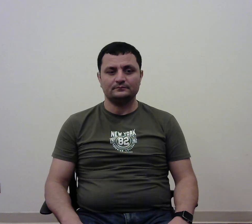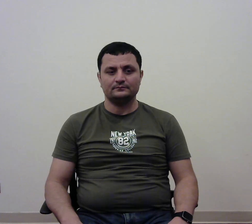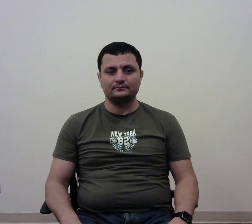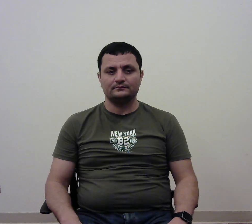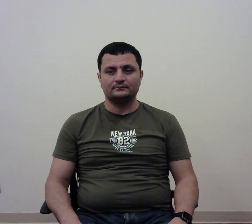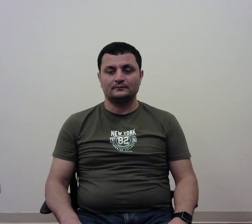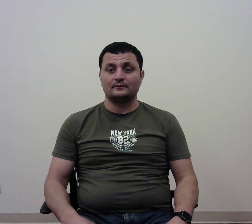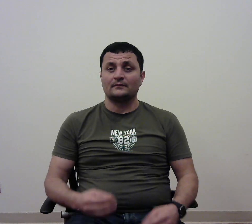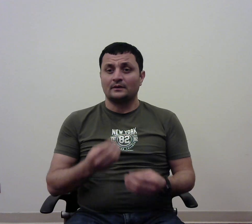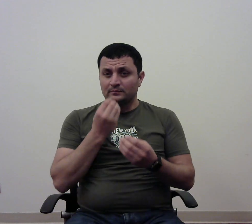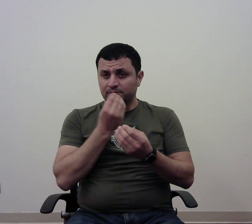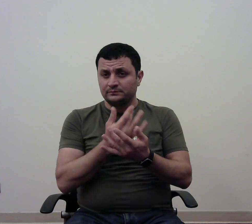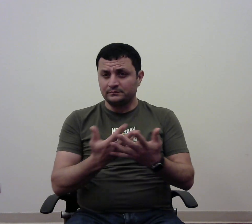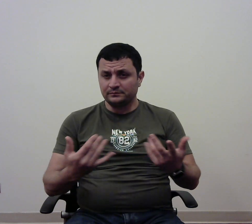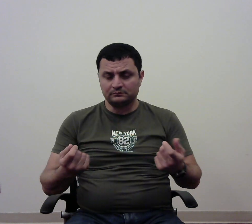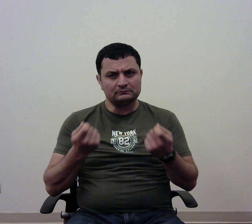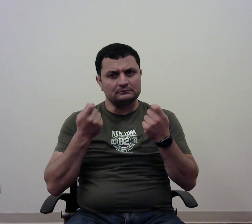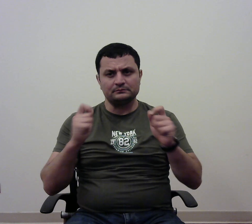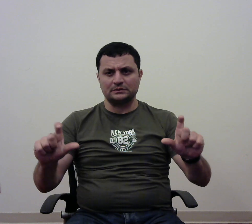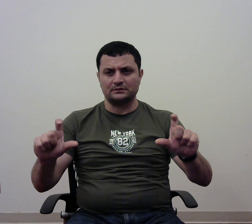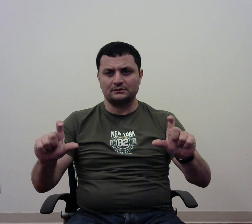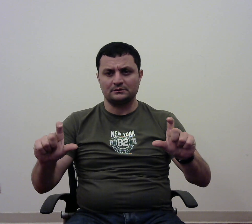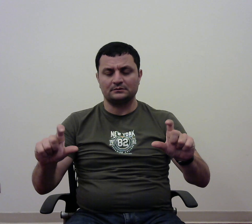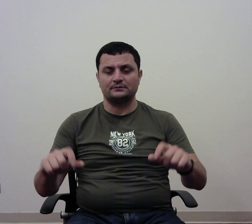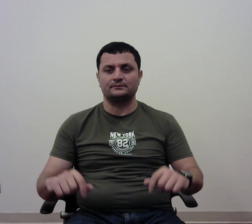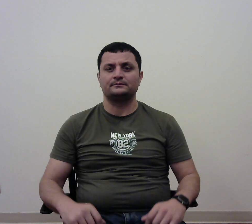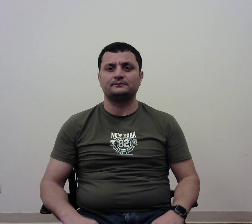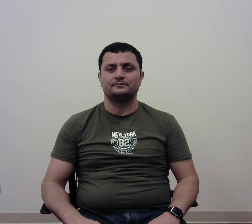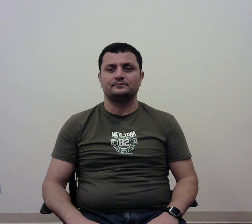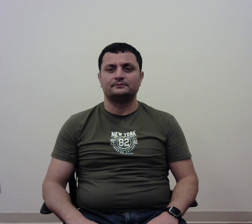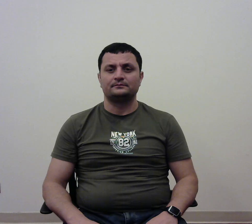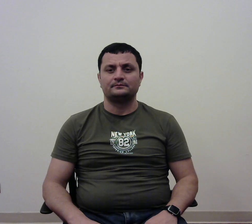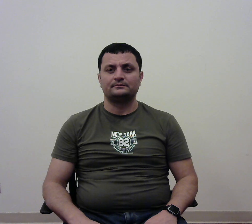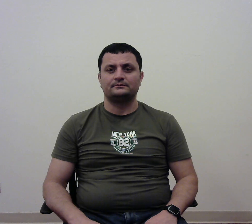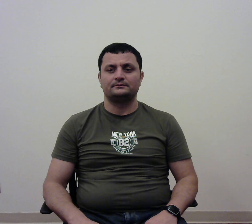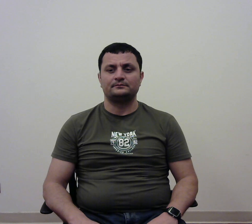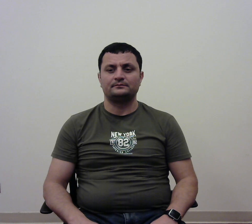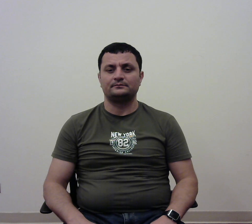Ərzaq bahalaşıb